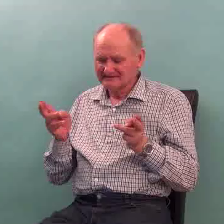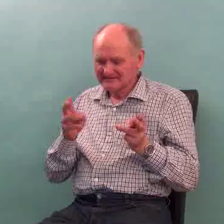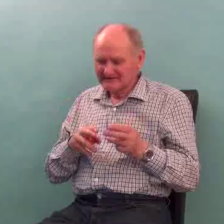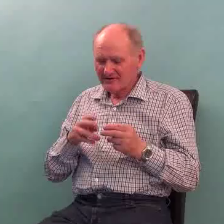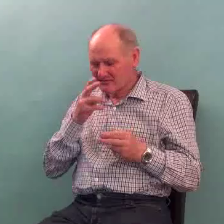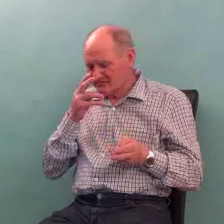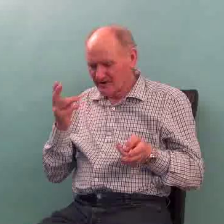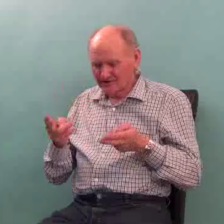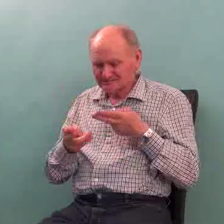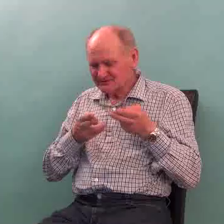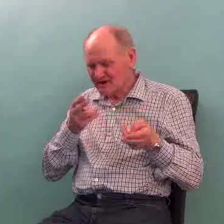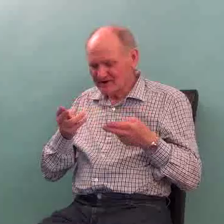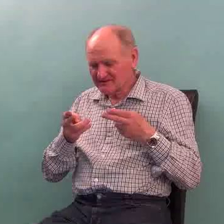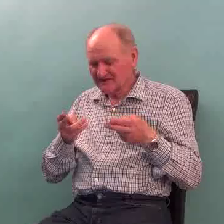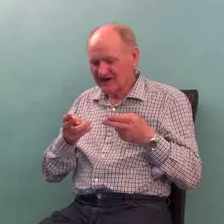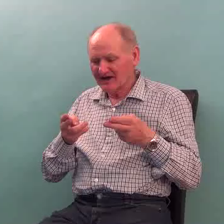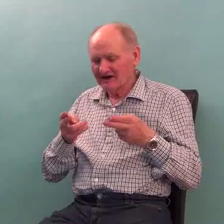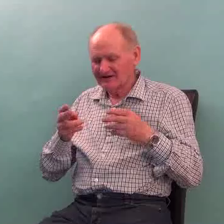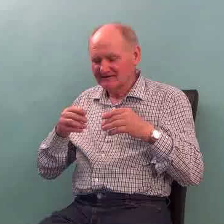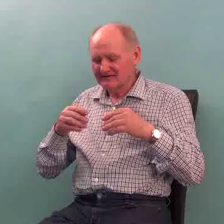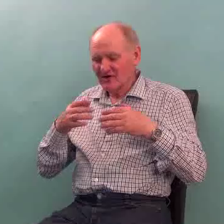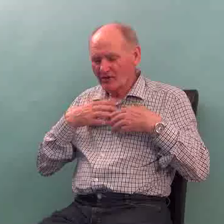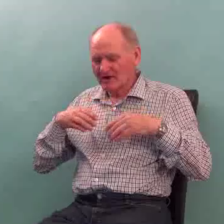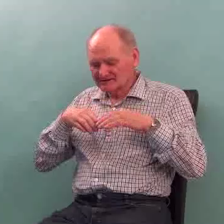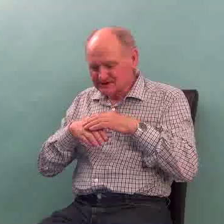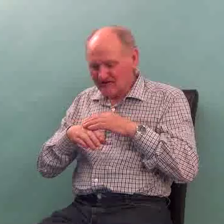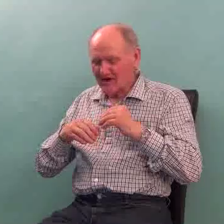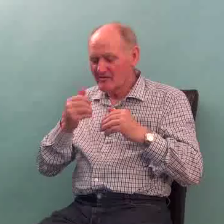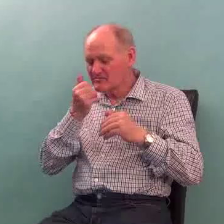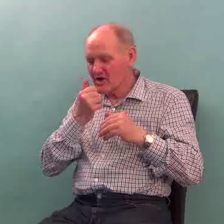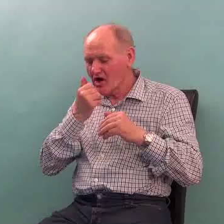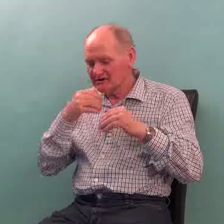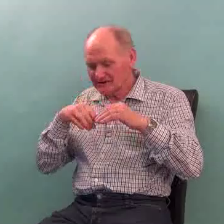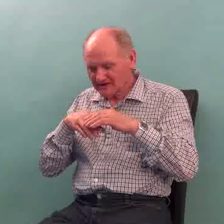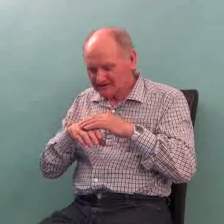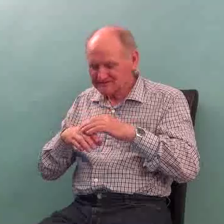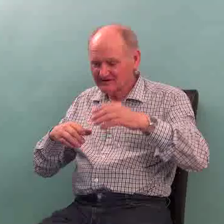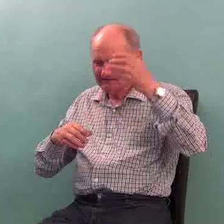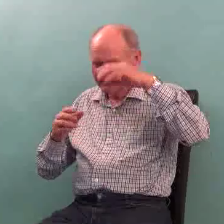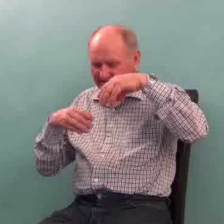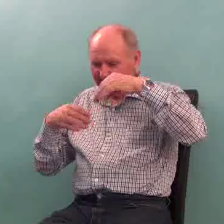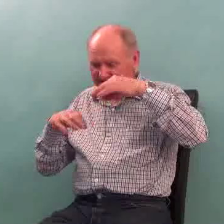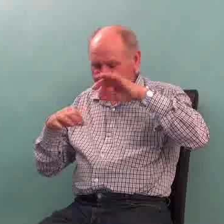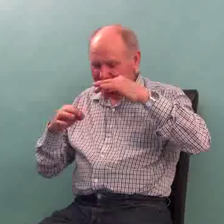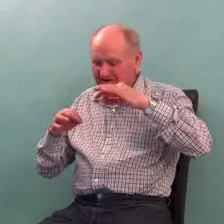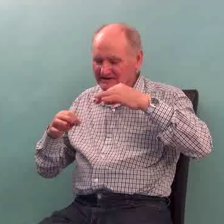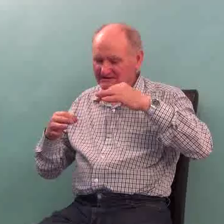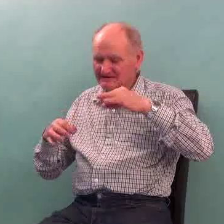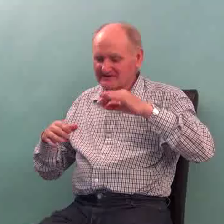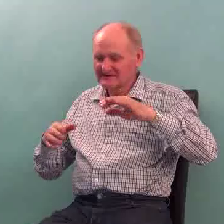Szukają, przetrząsają ubrania i buty.